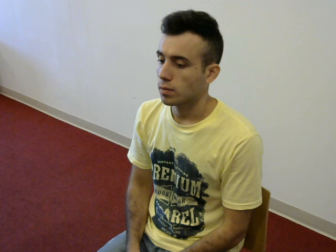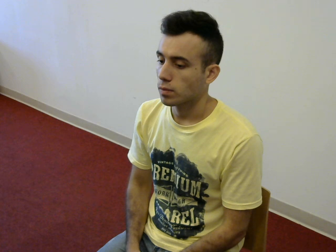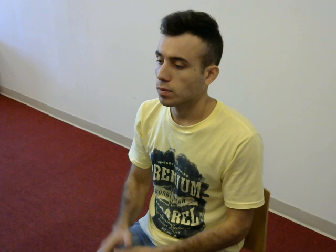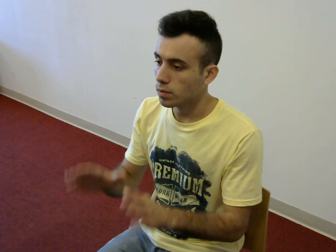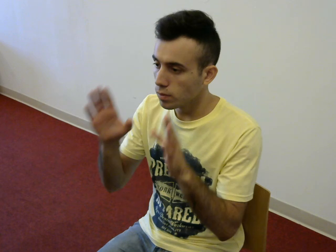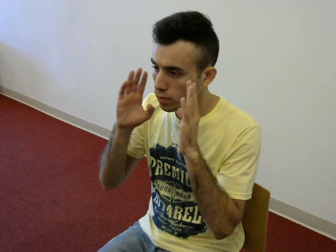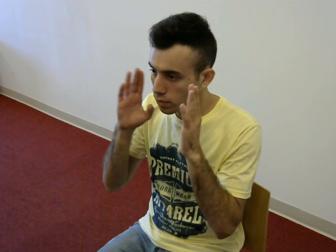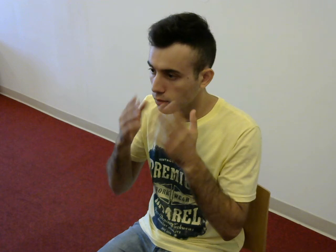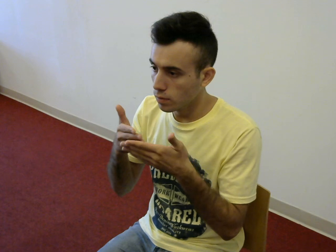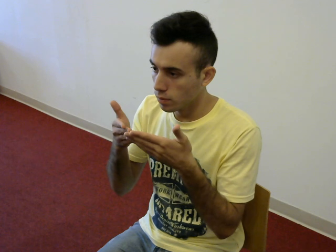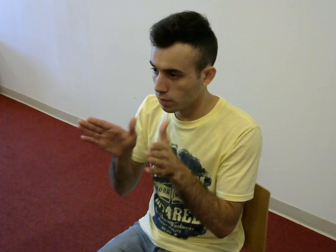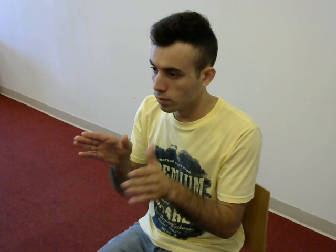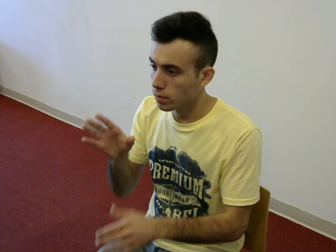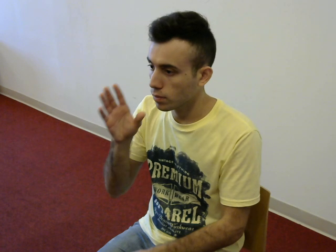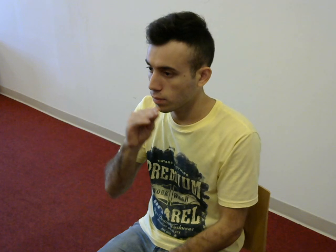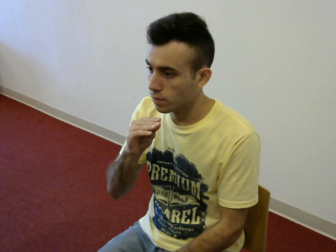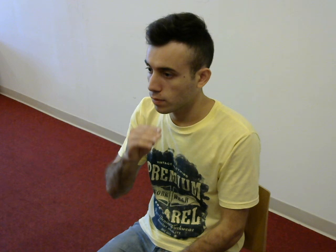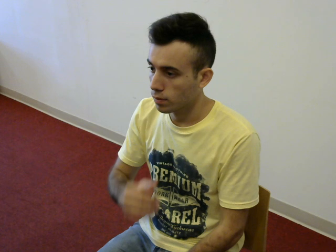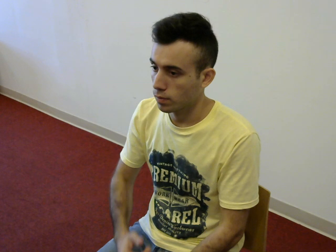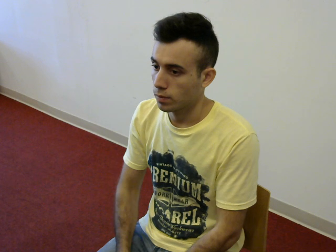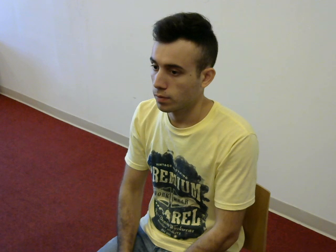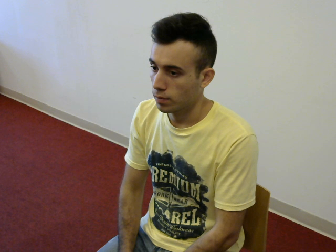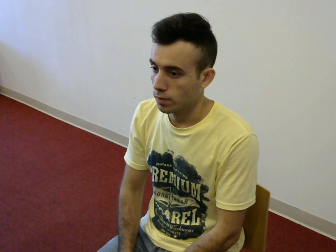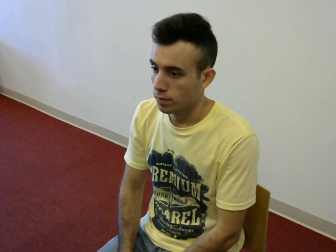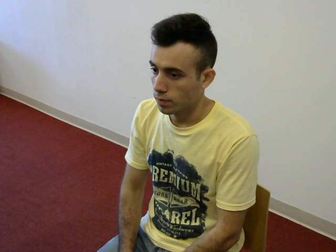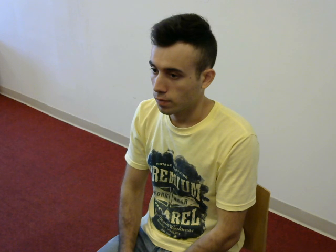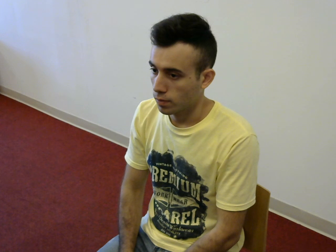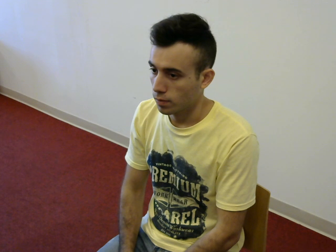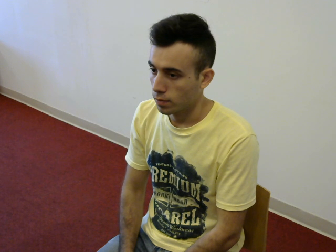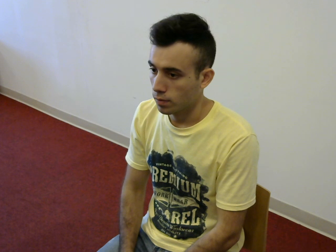Pəncərəni aça bilərsinizmi?